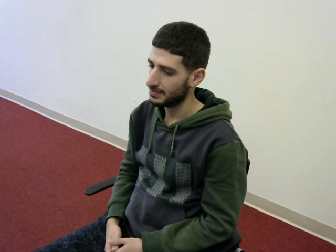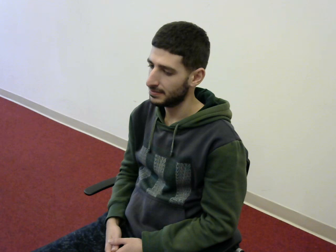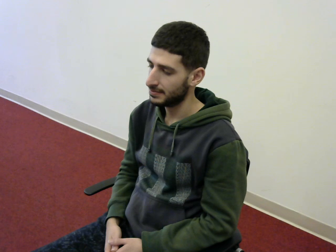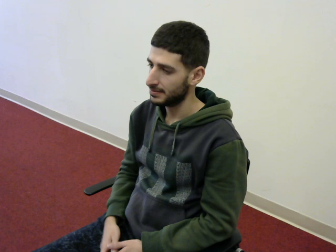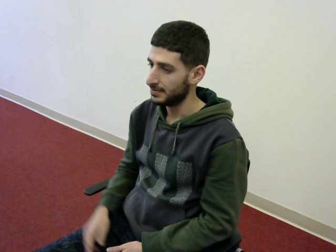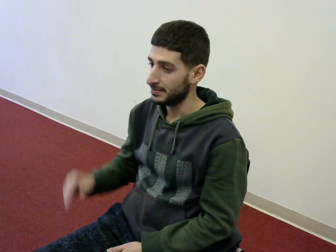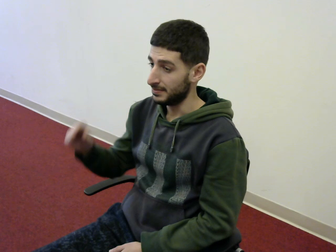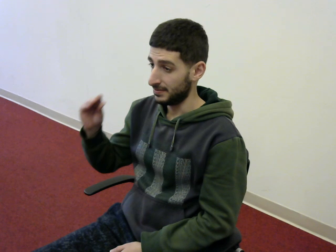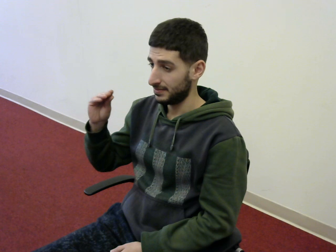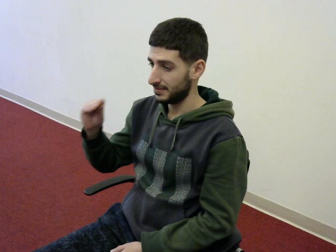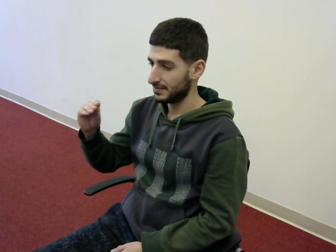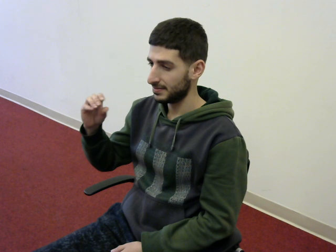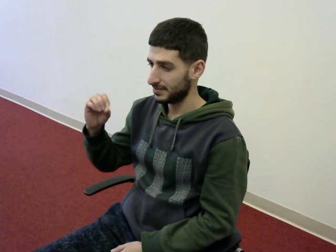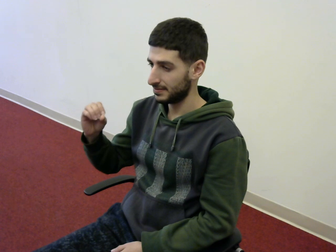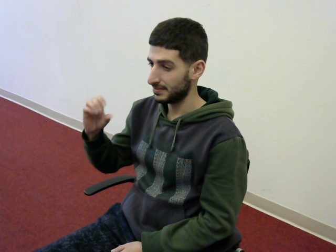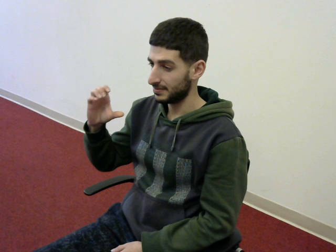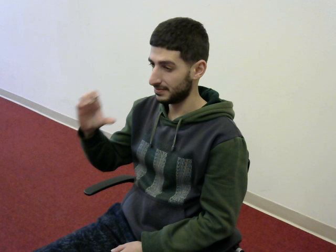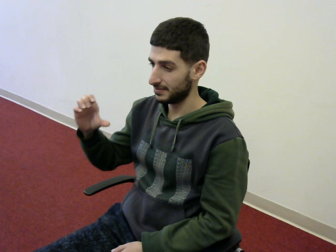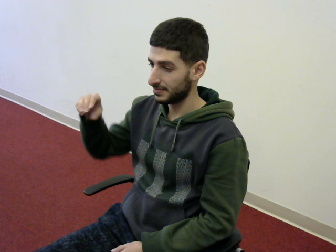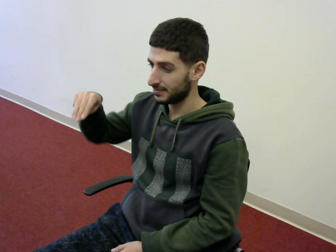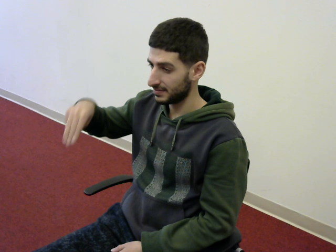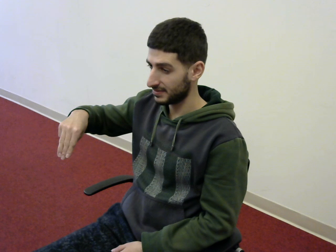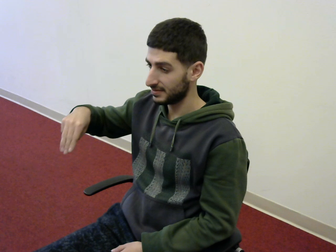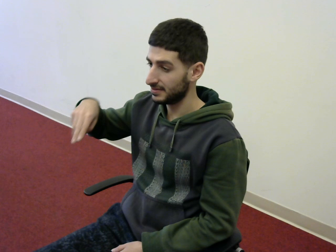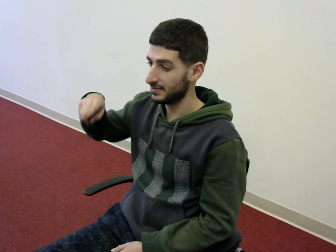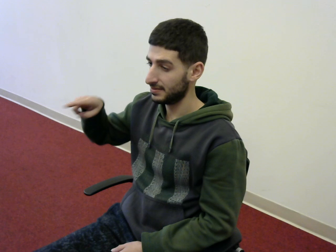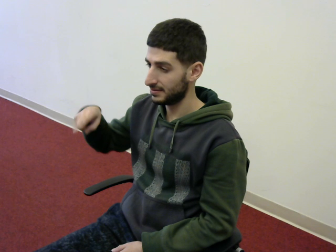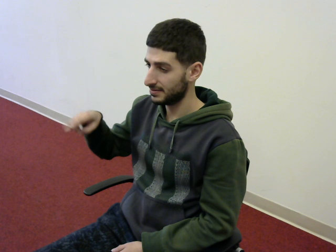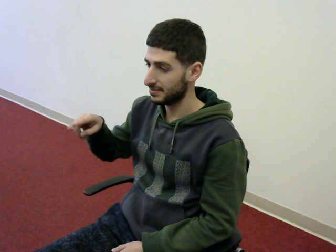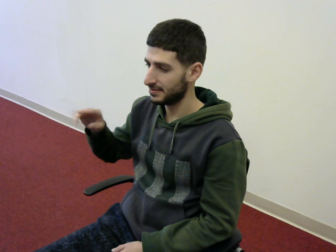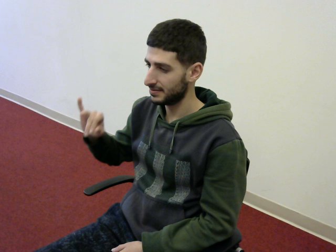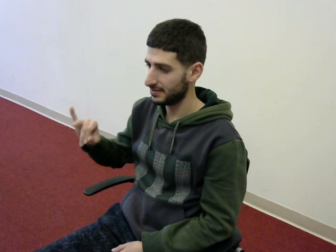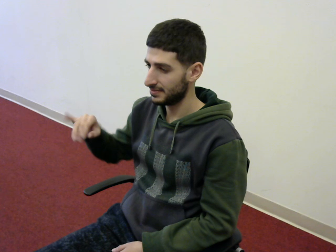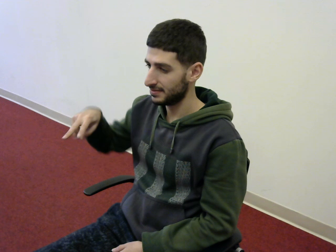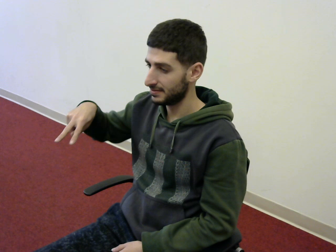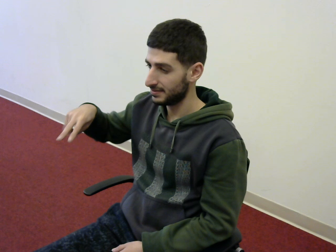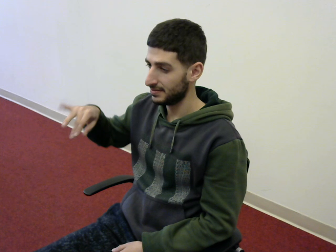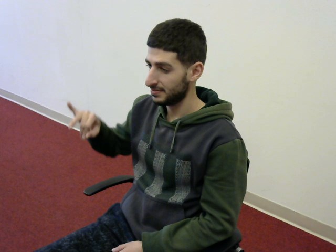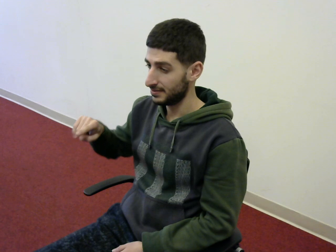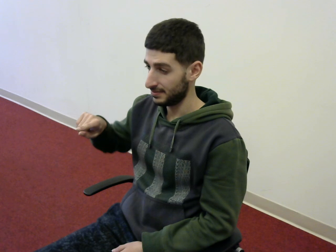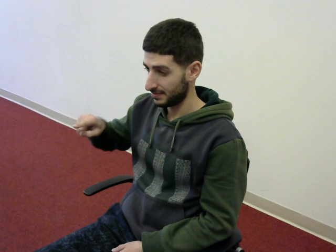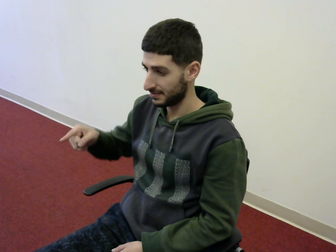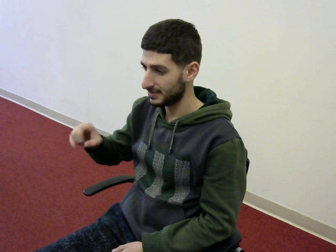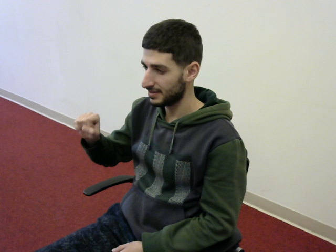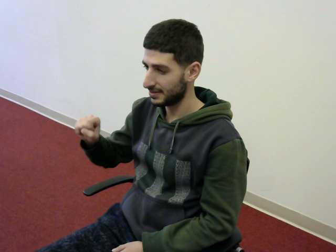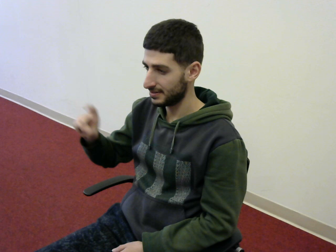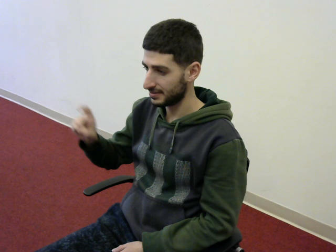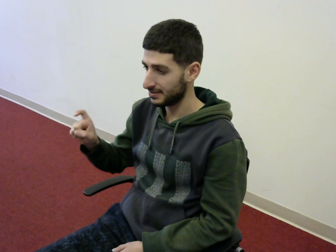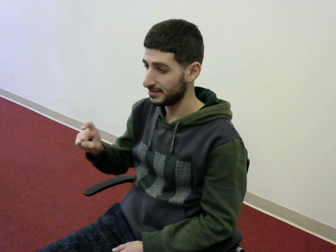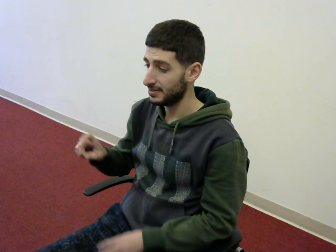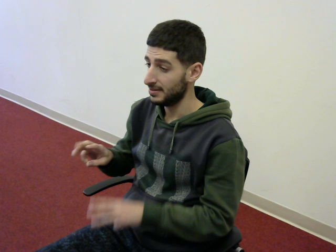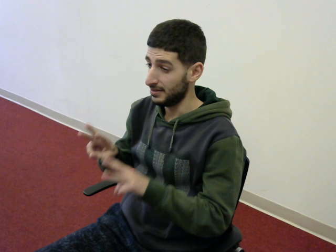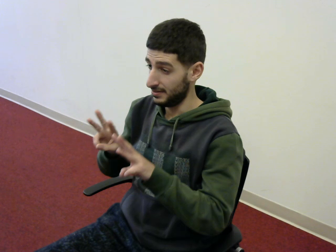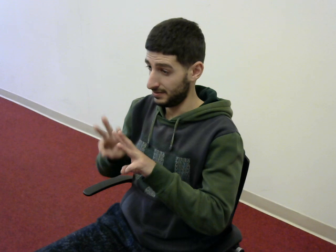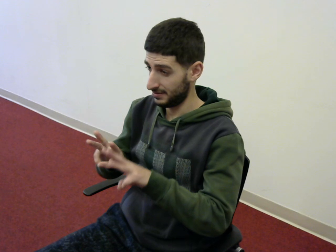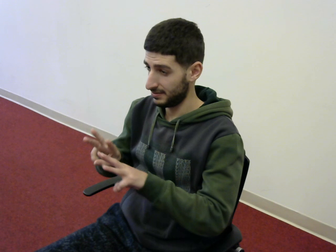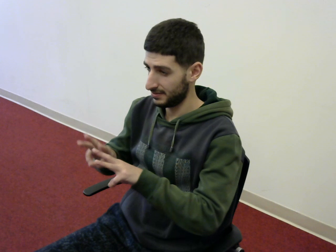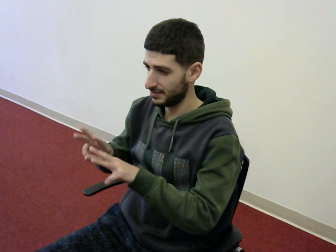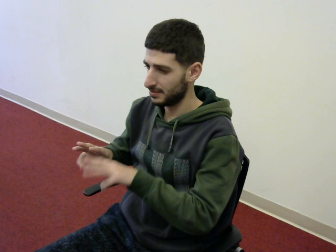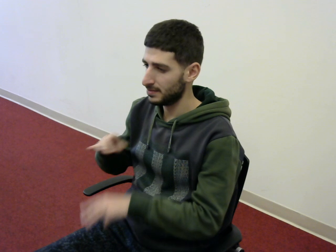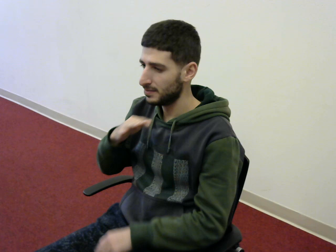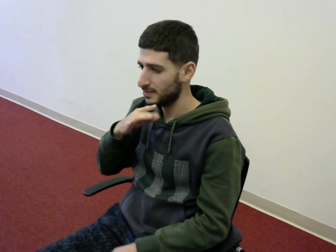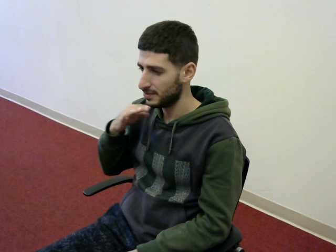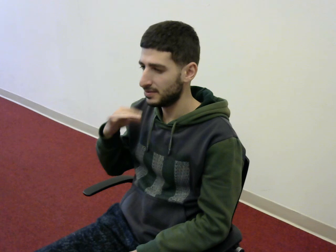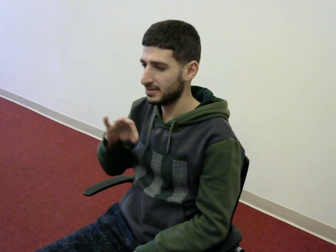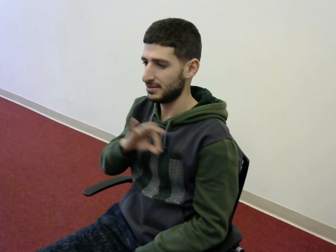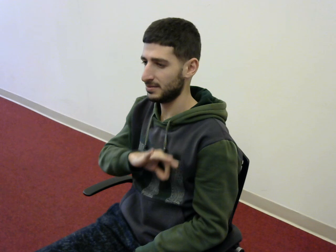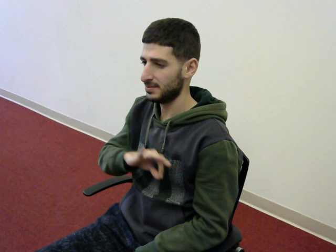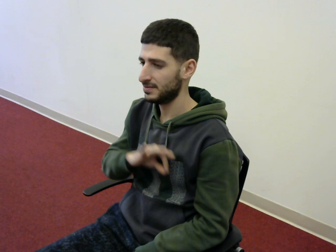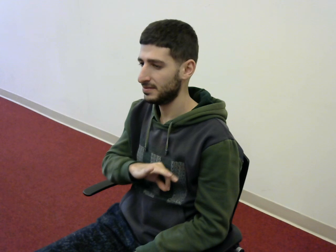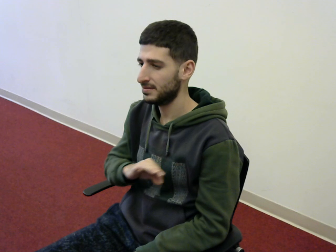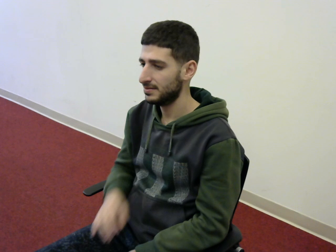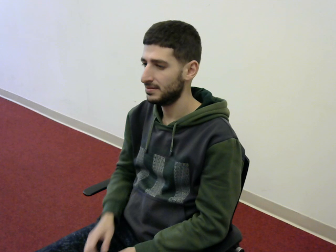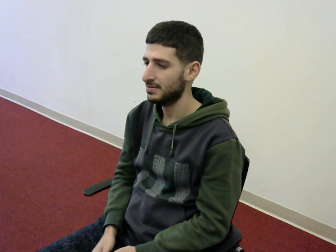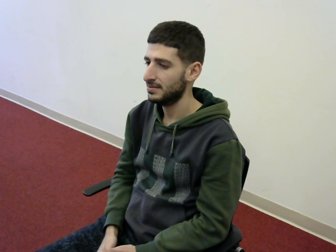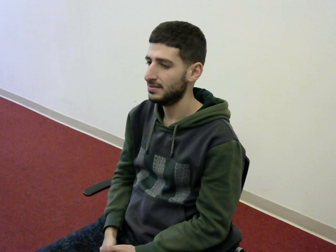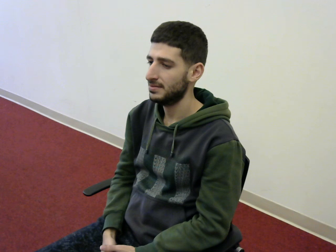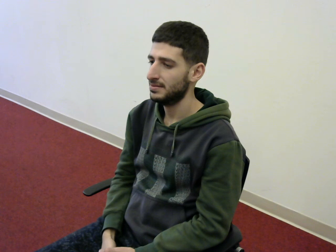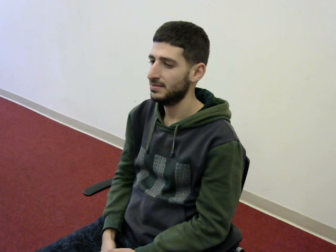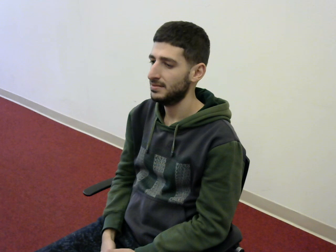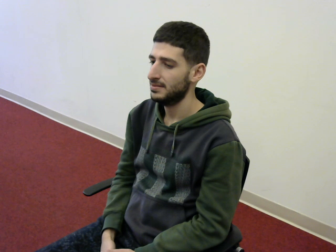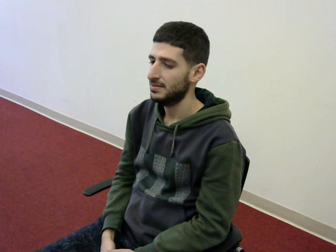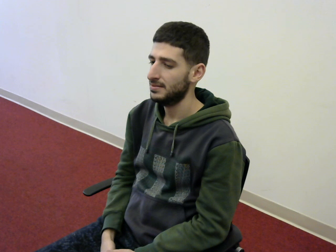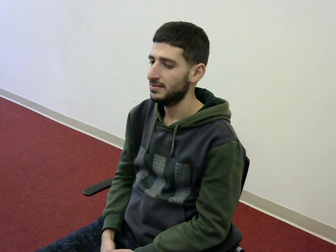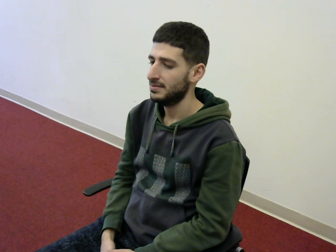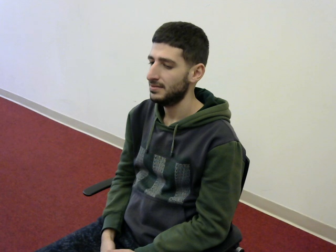Jestdili.az saytı çox faydalıdır